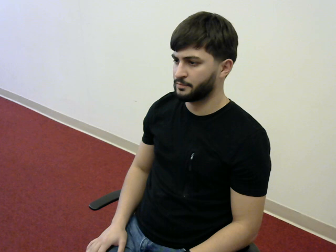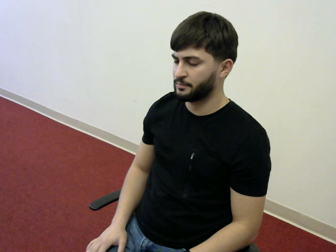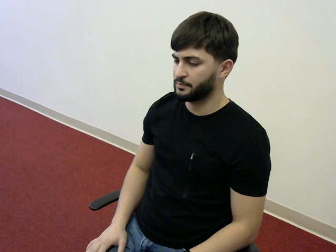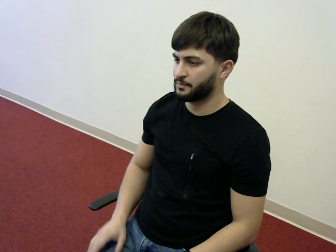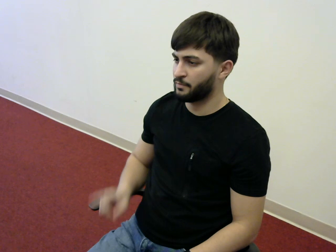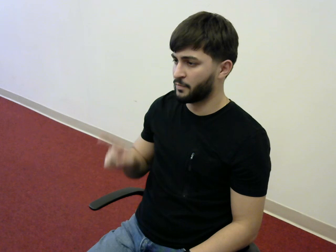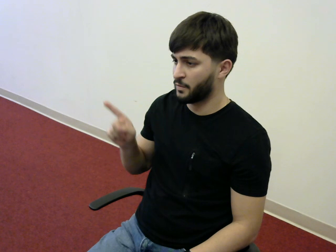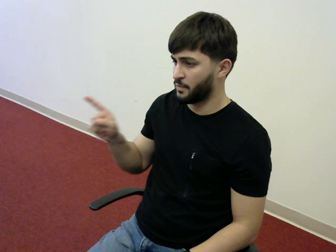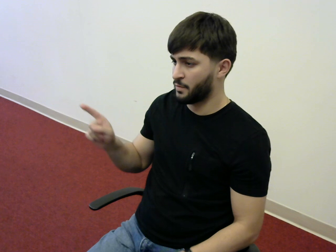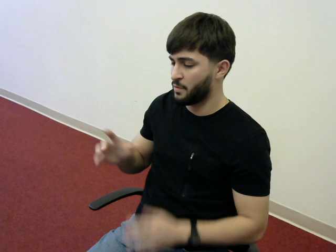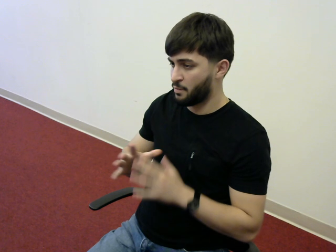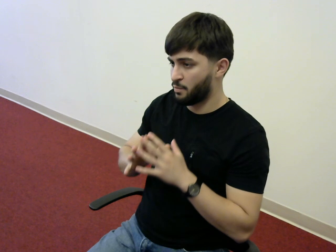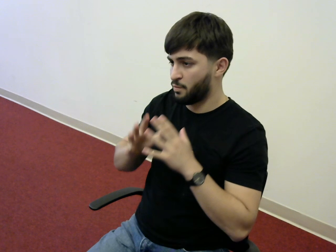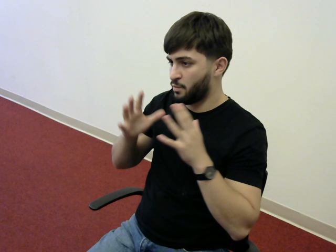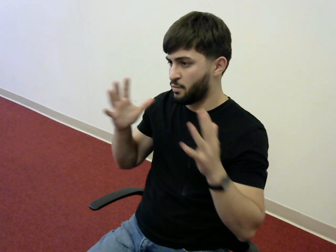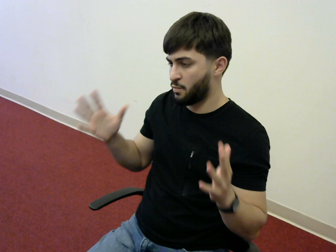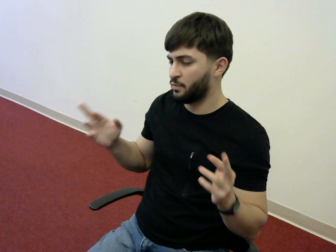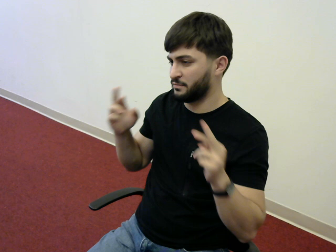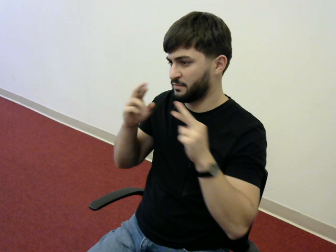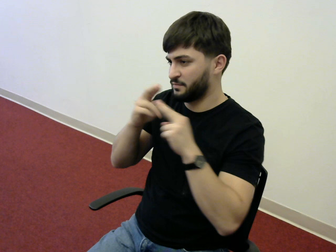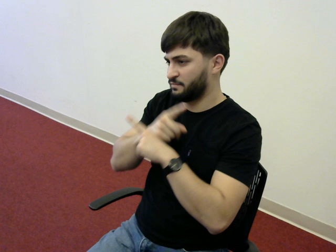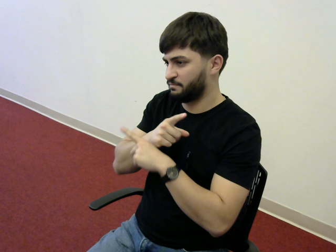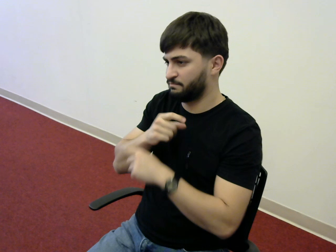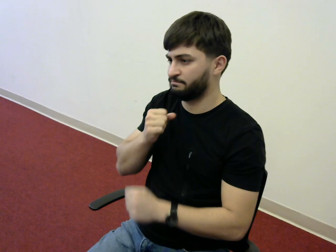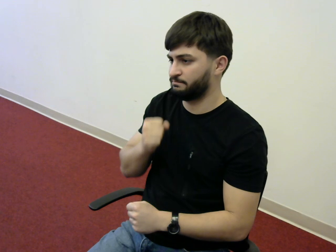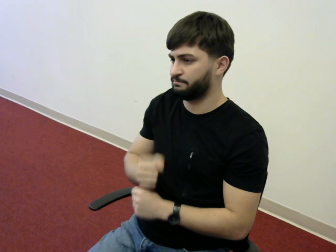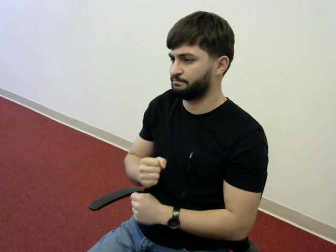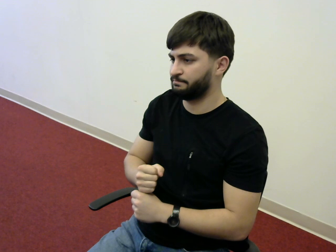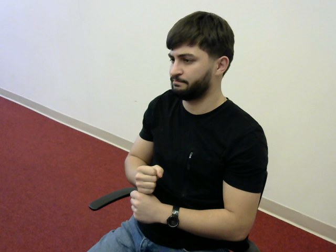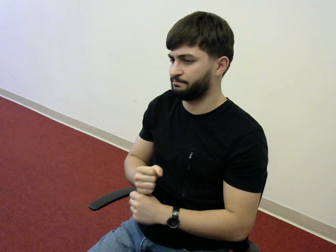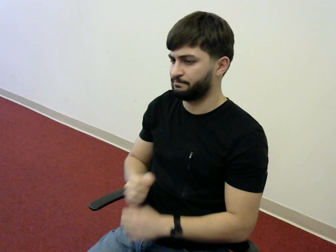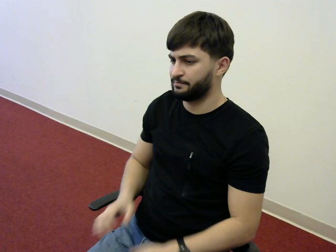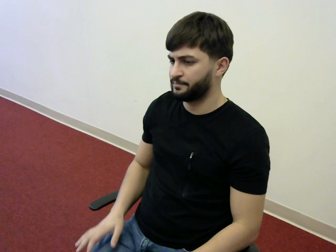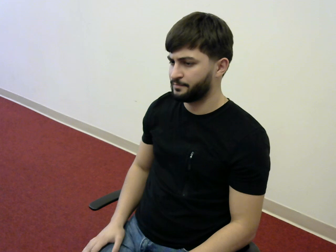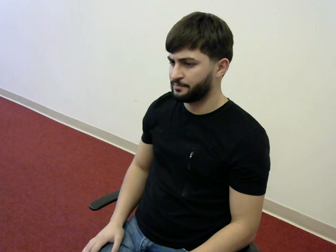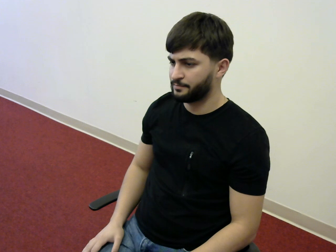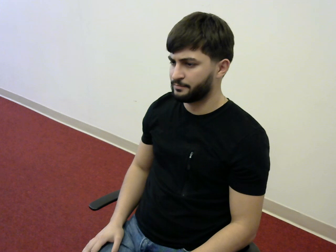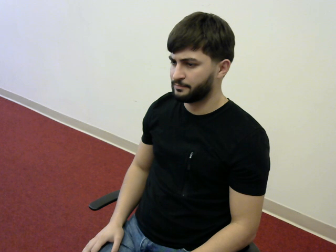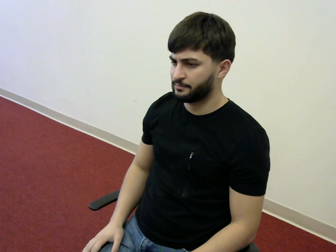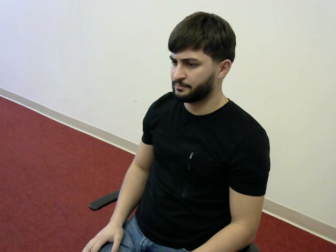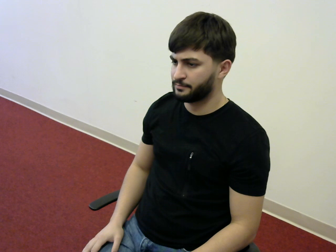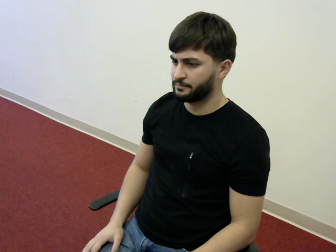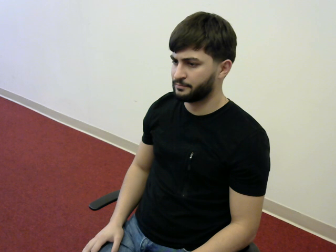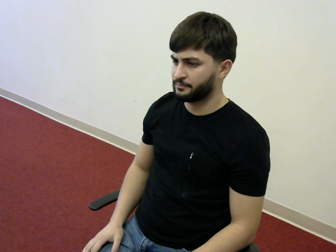O böyük səhv edib